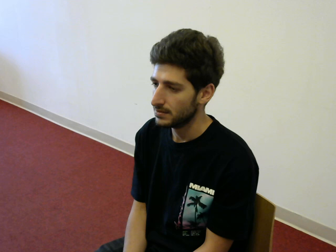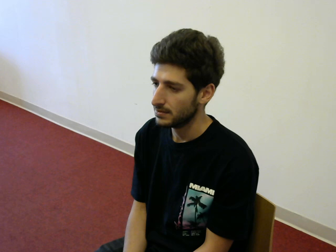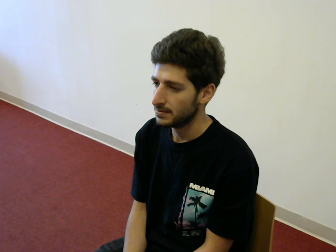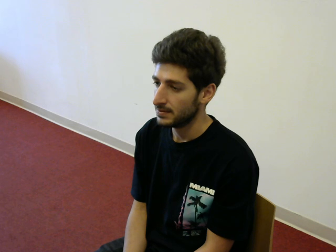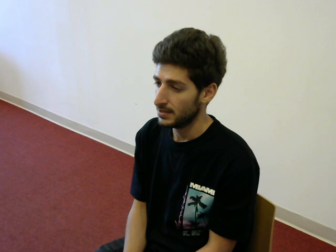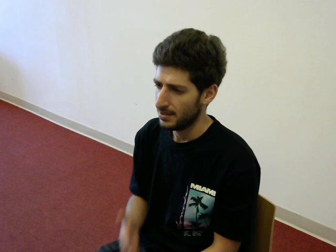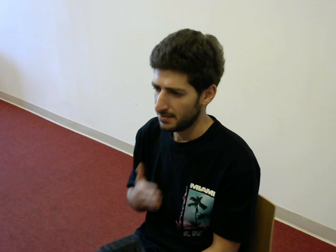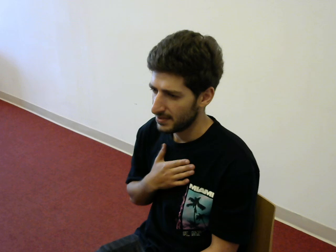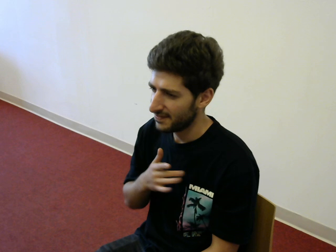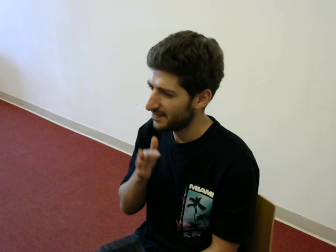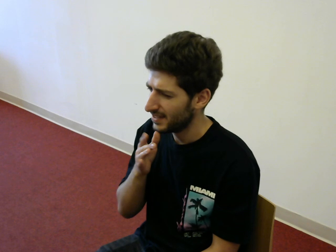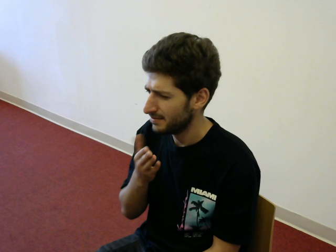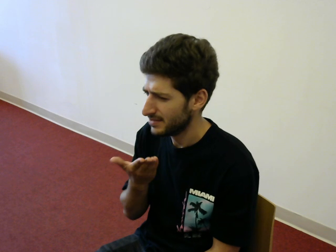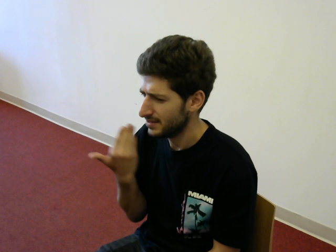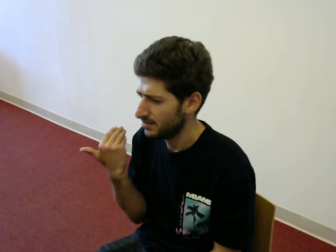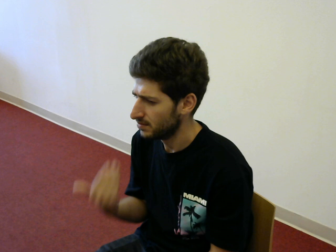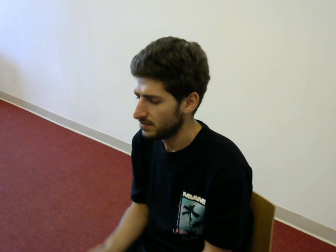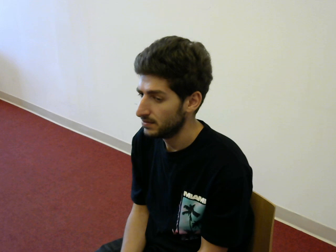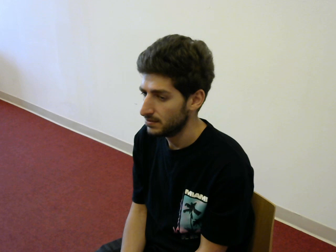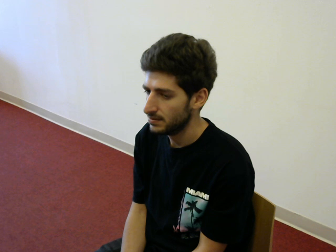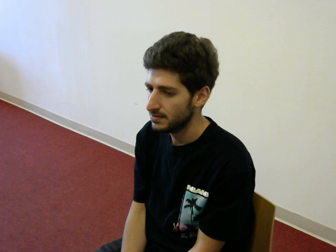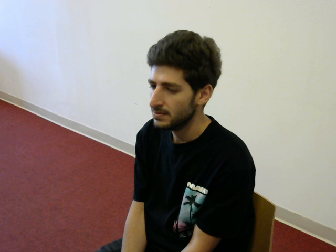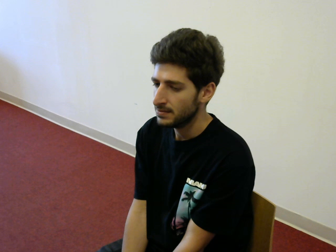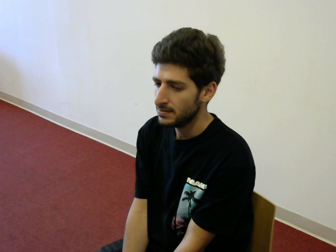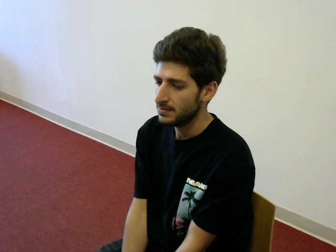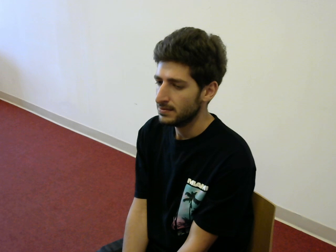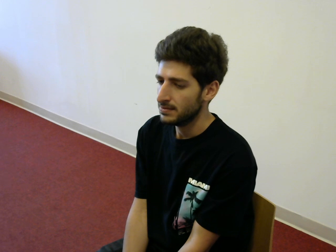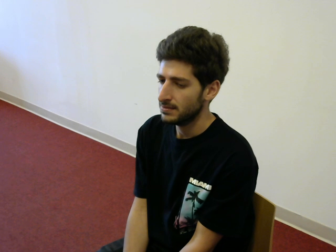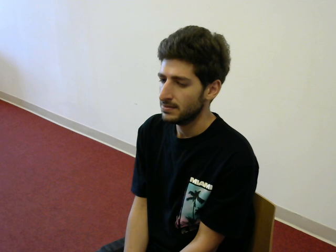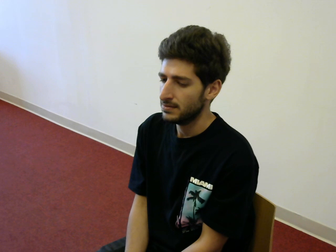Mənim vaxtım yoxdur